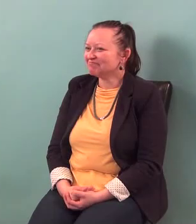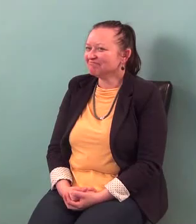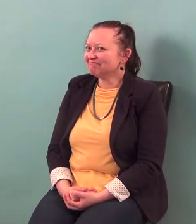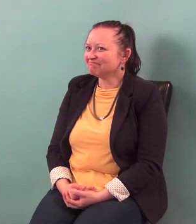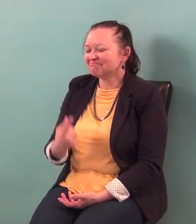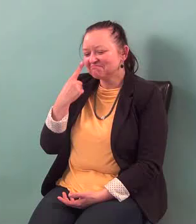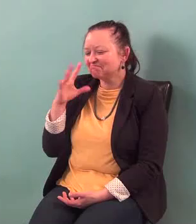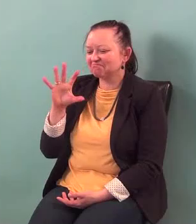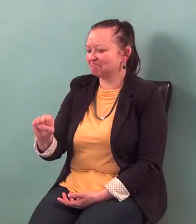Nie widziałam czegoś takiego.